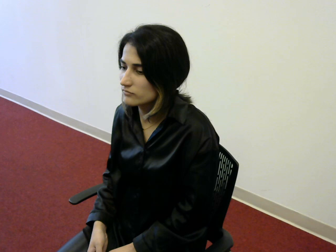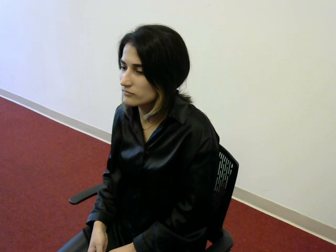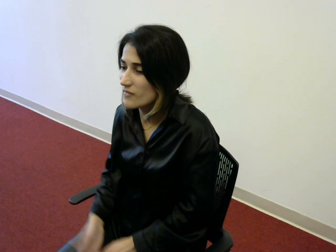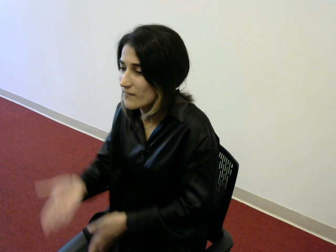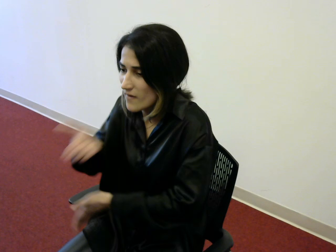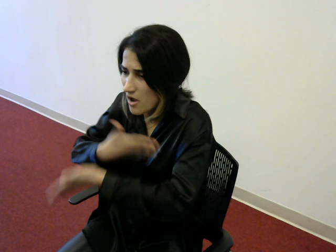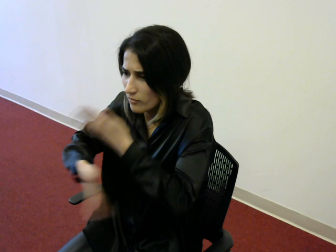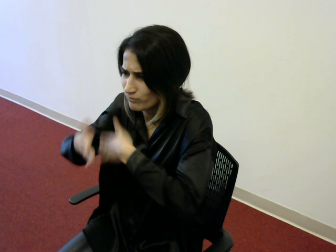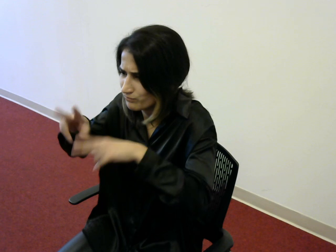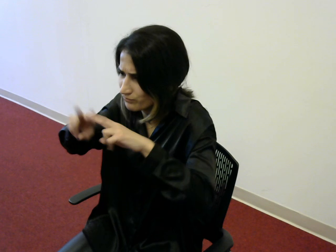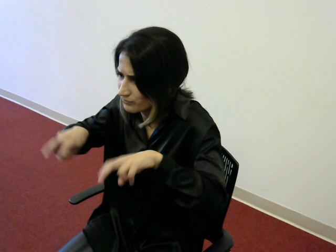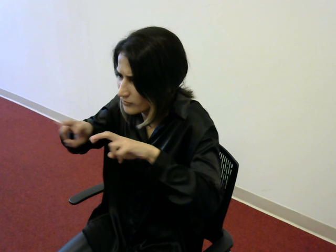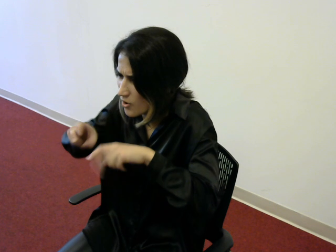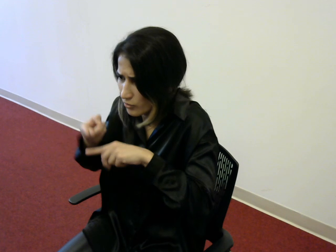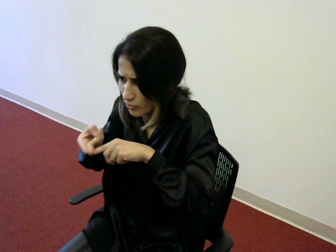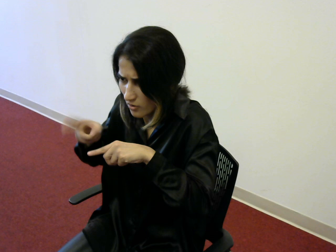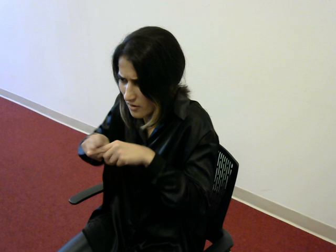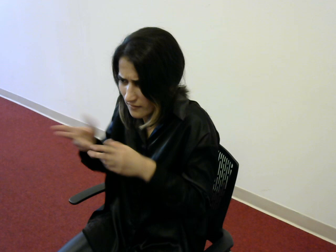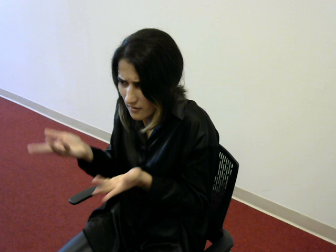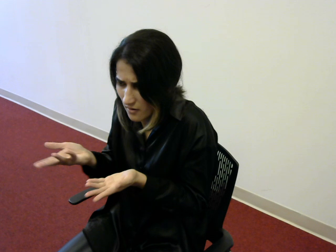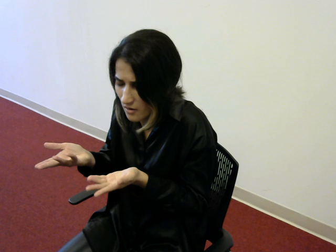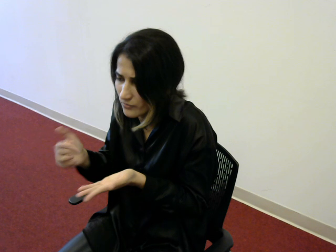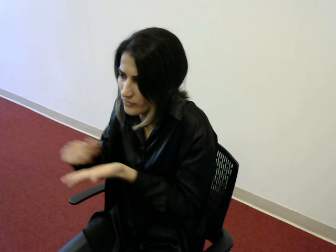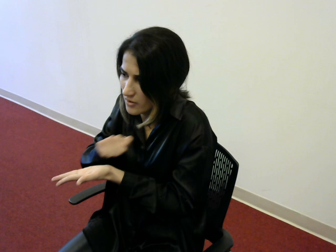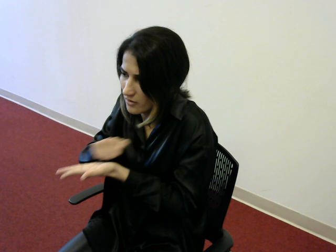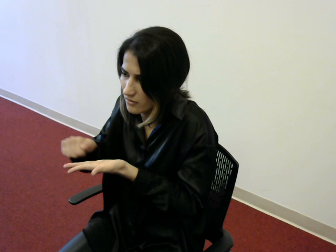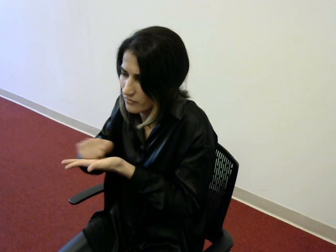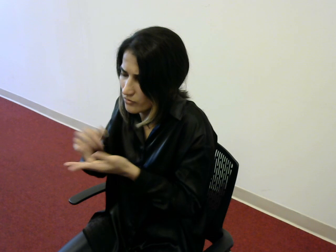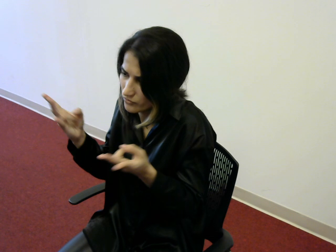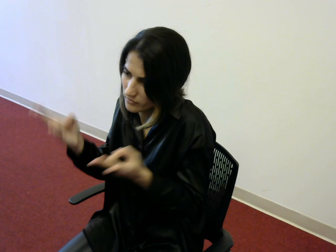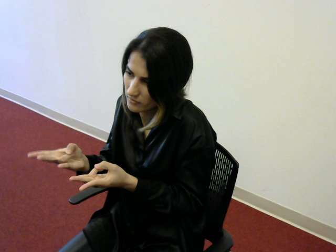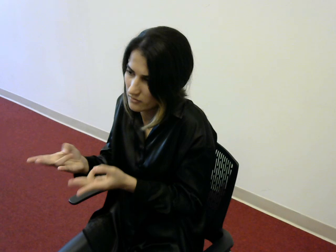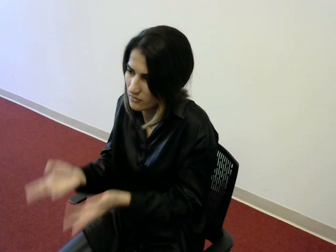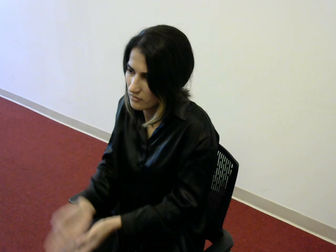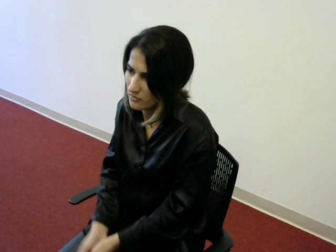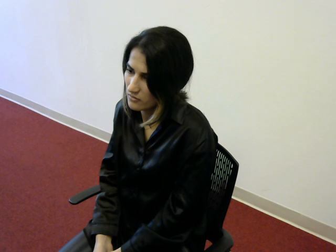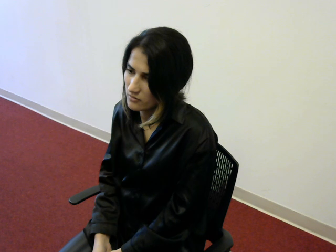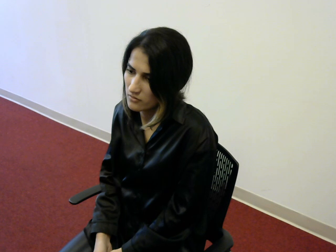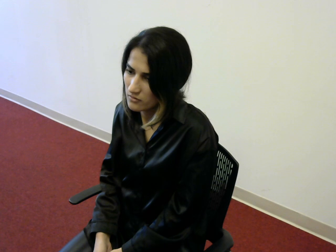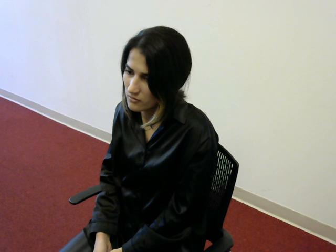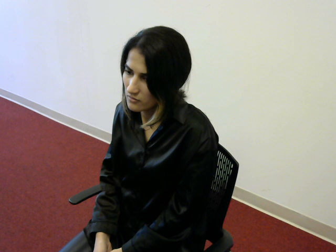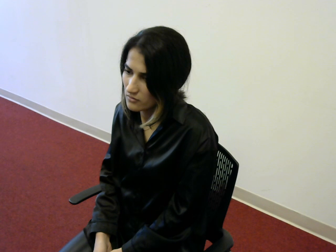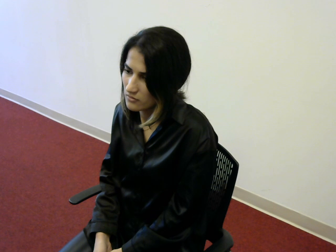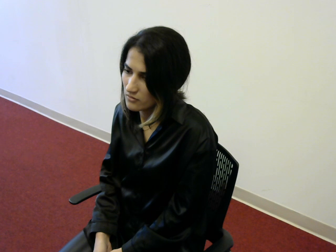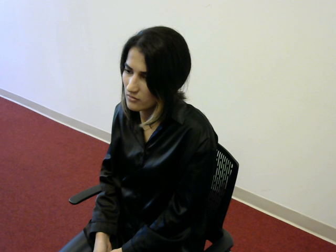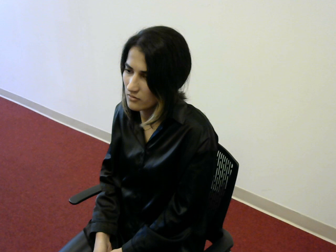Əlilliyin müəyyən edilməsi üçün hansı sənədlər lazımdır